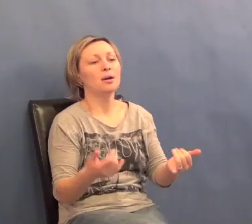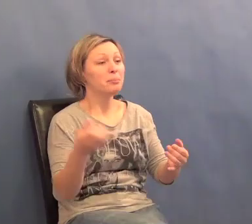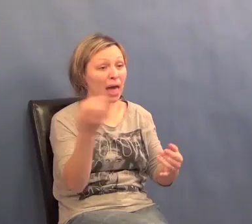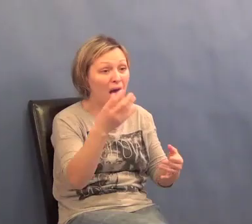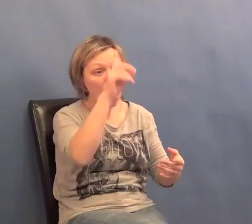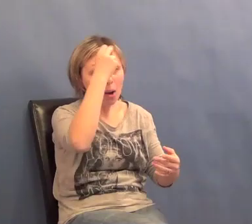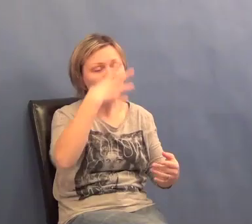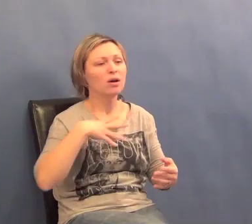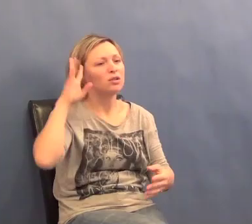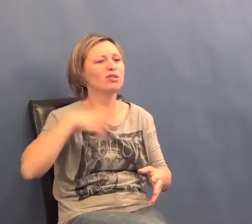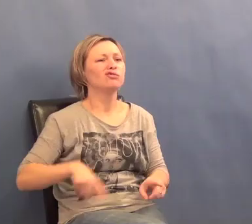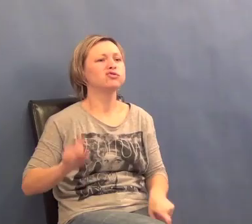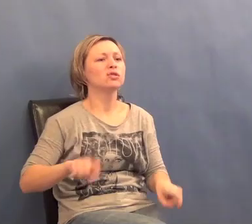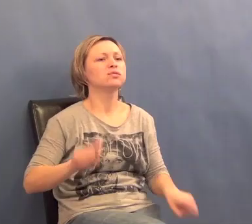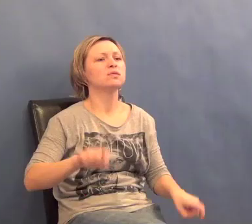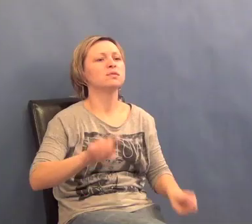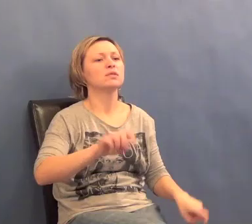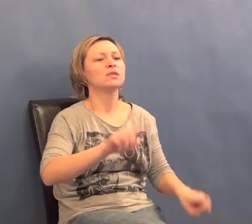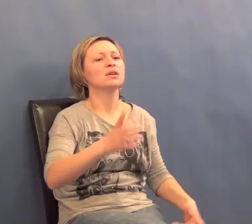Na plaży ludzie pozwalają psom sikać podczas gdy inni ludzie się opalają.